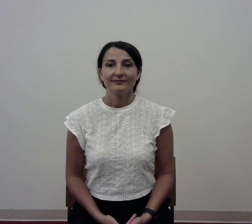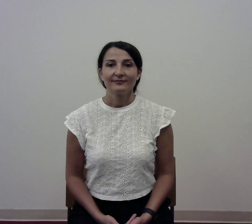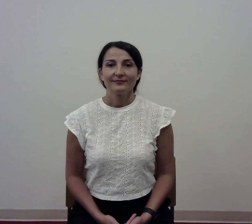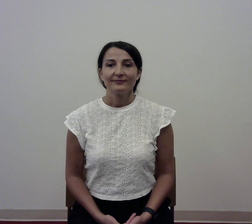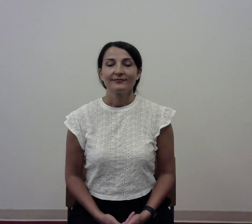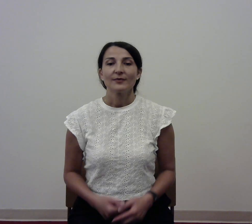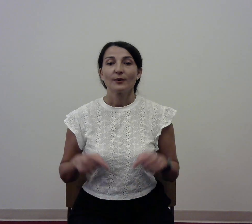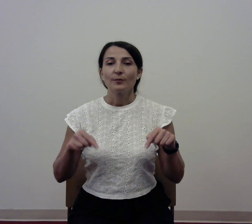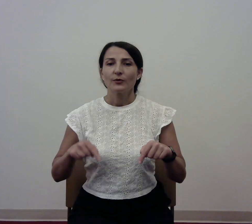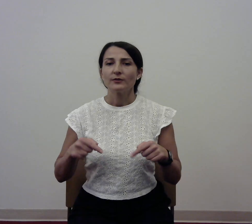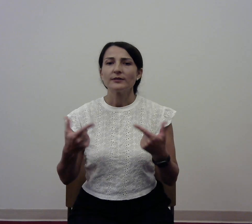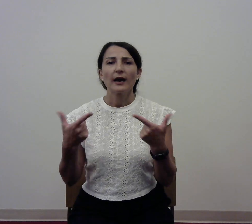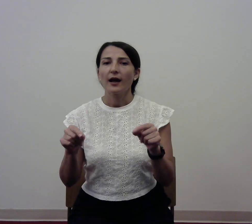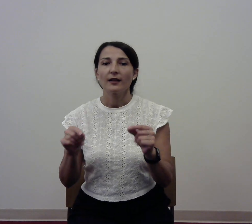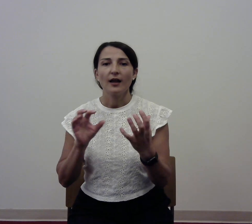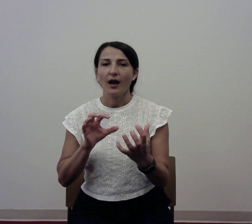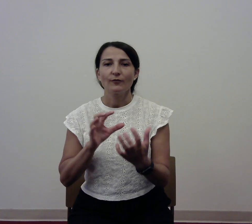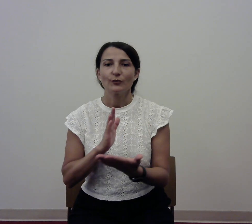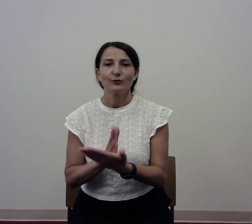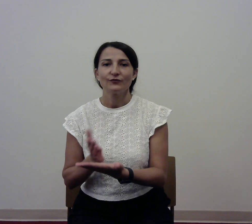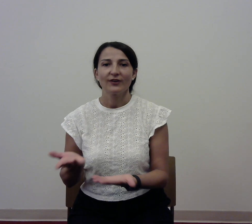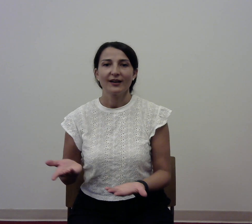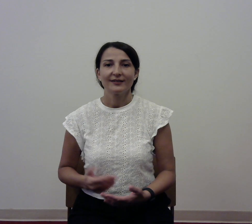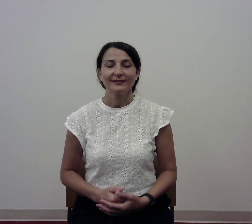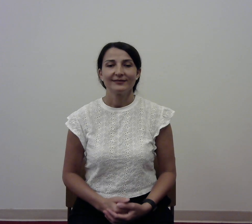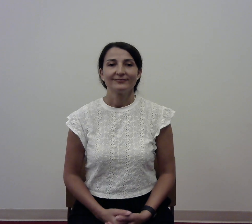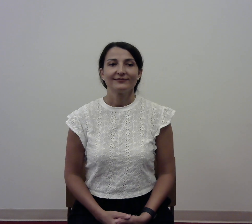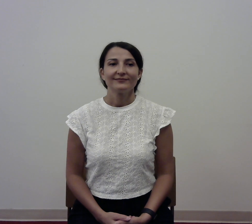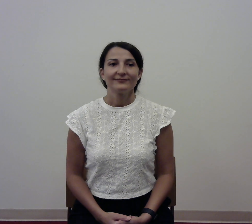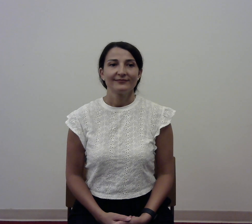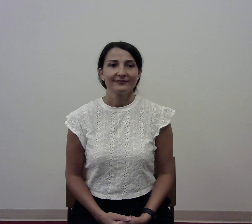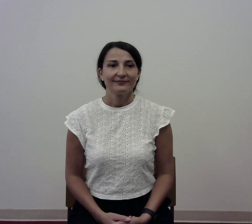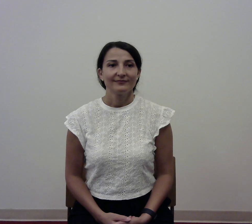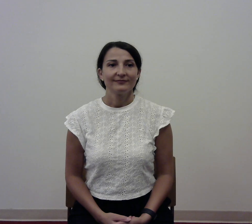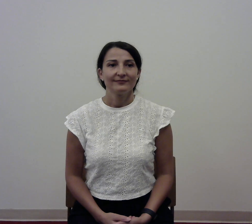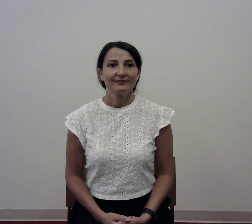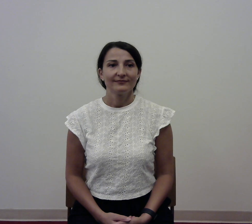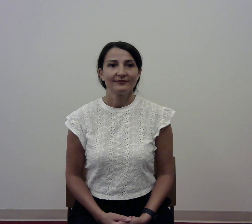Burda harda avtobus var?